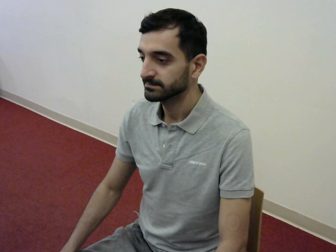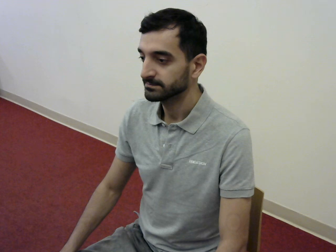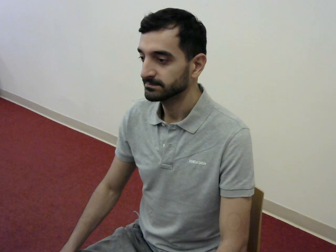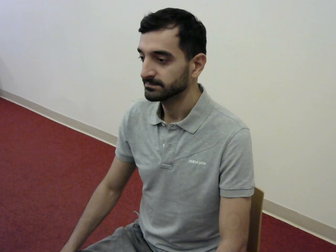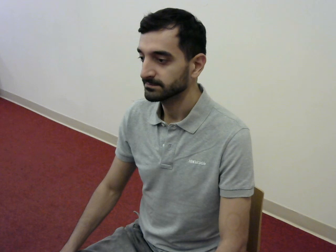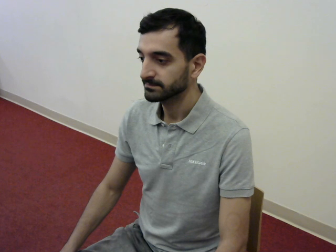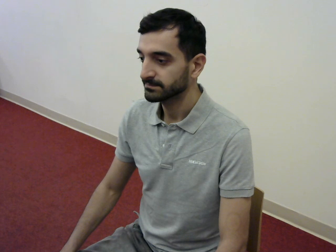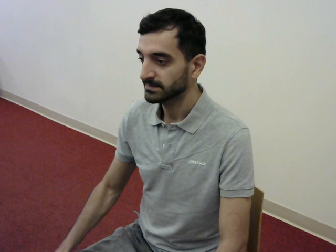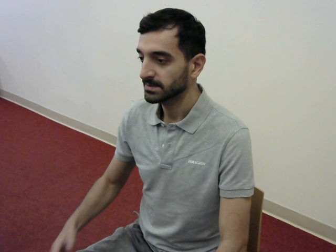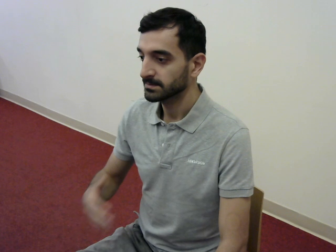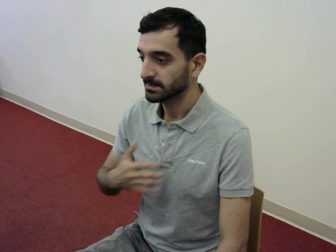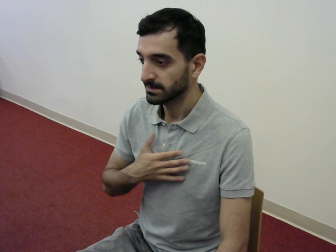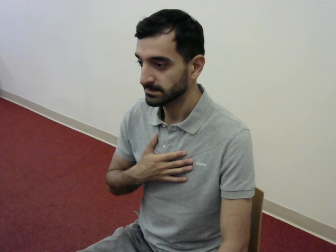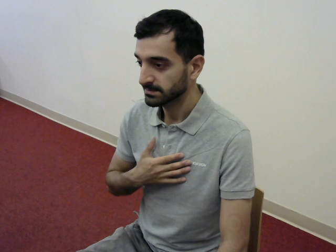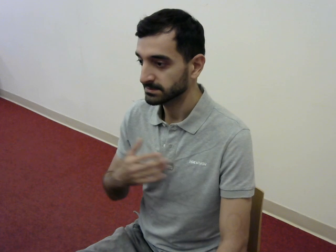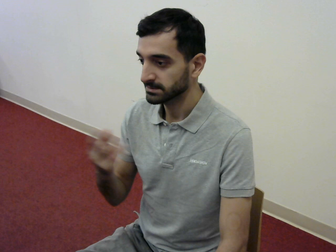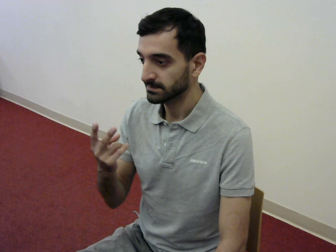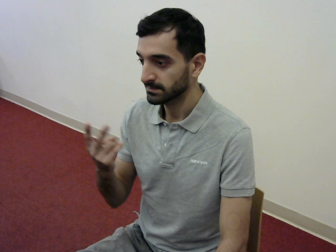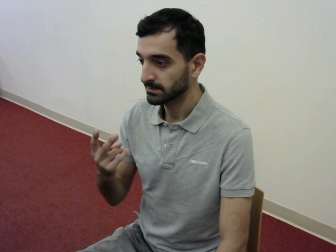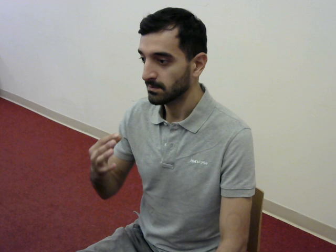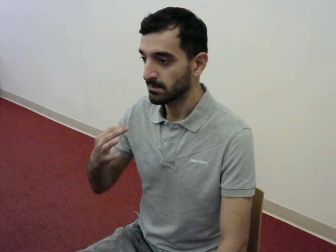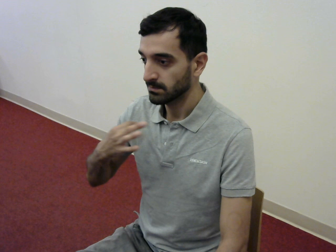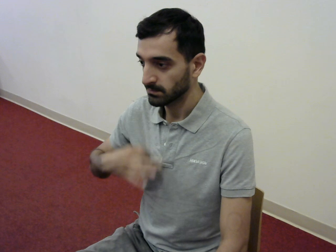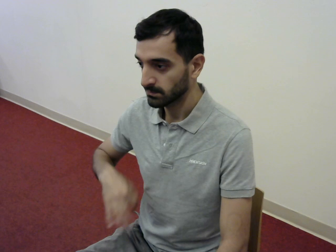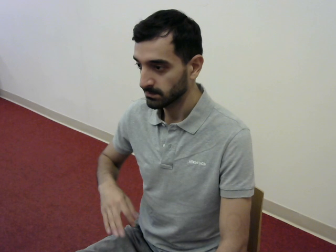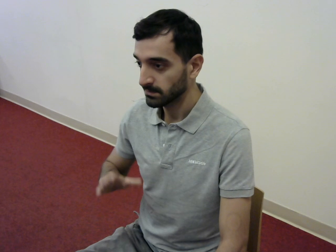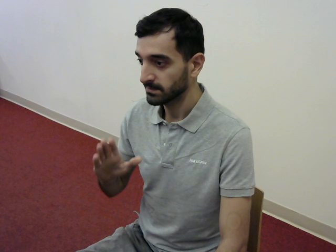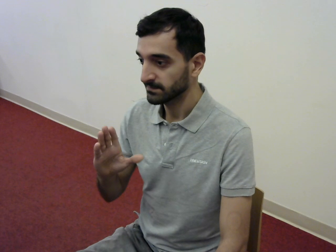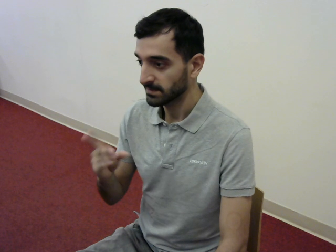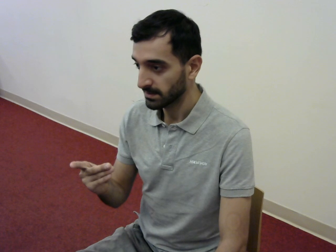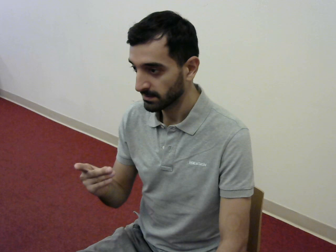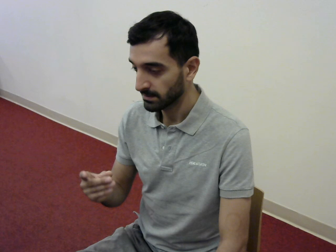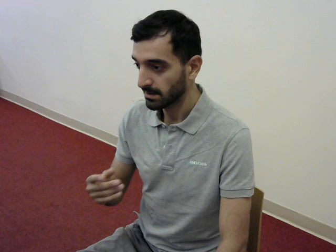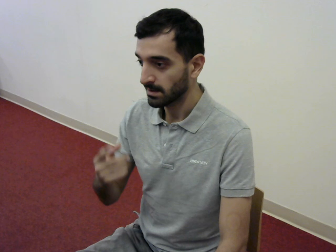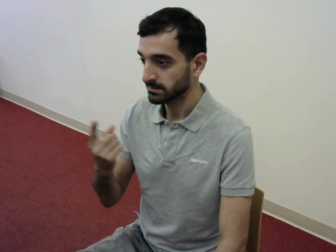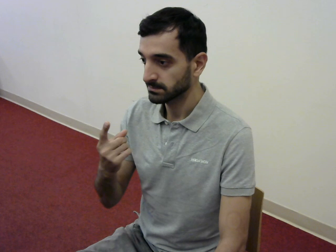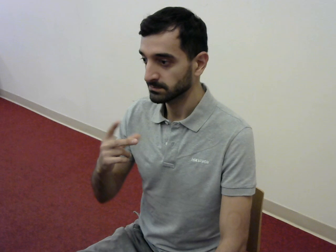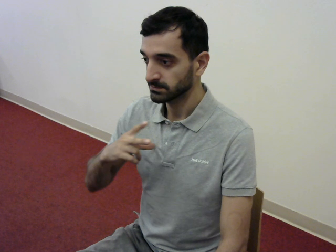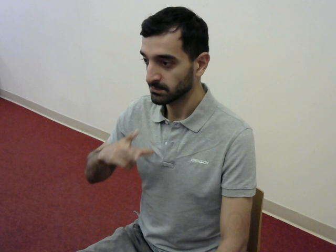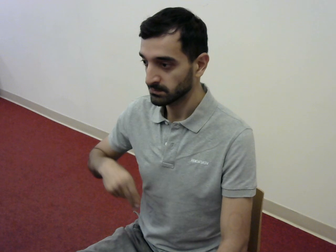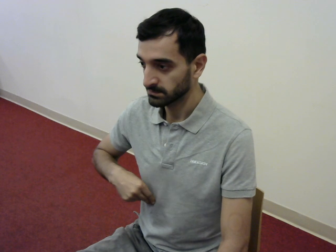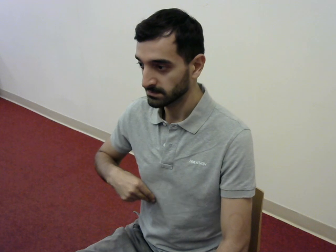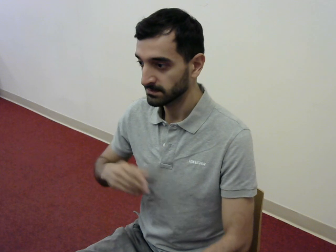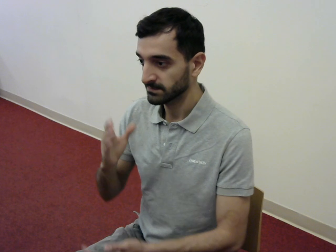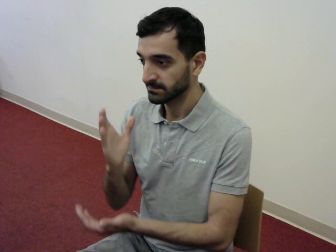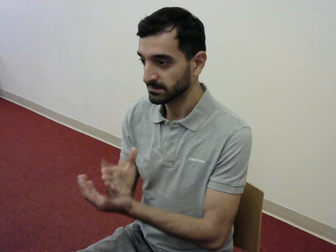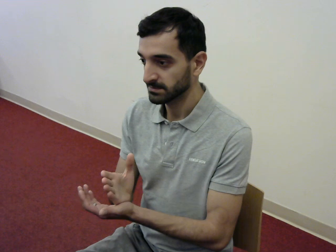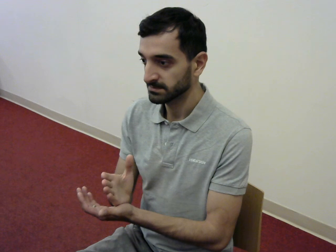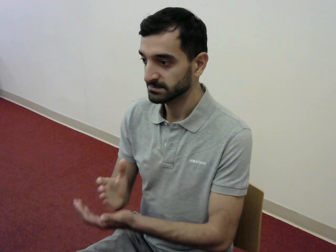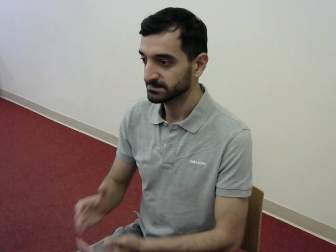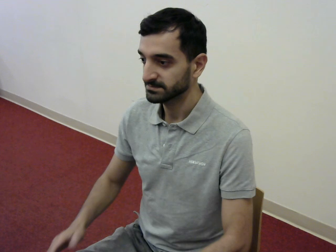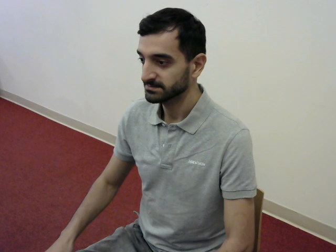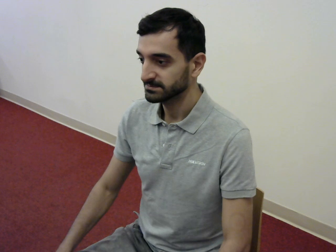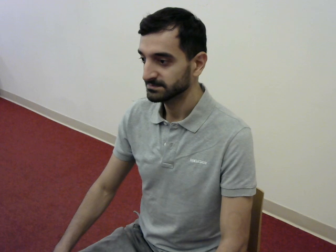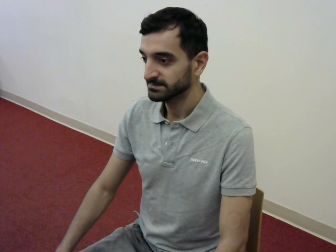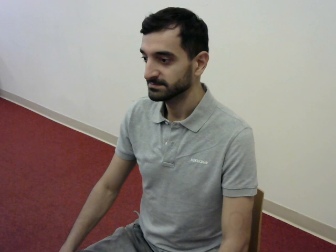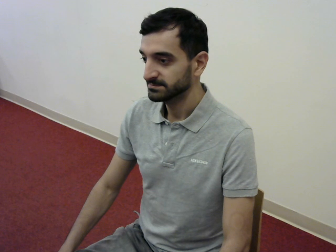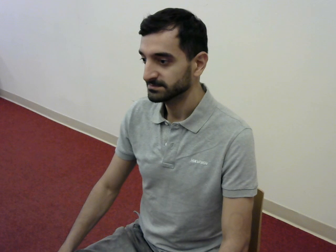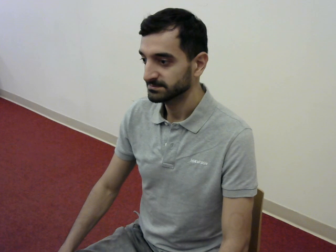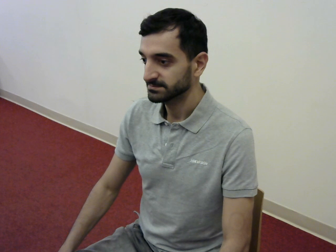Mənim 2 oğlum və 1 qızım var